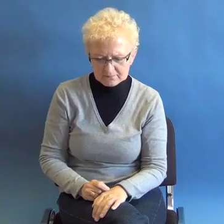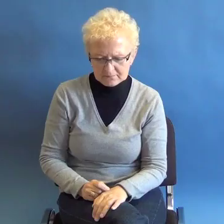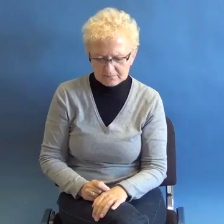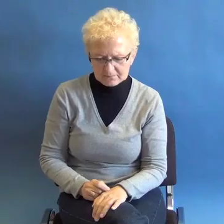To jest...